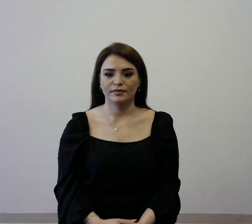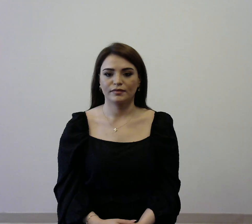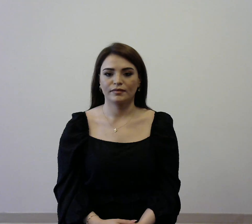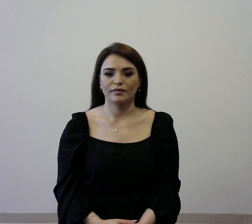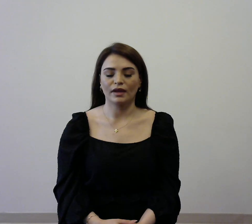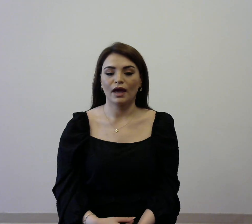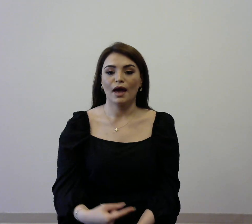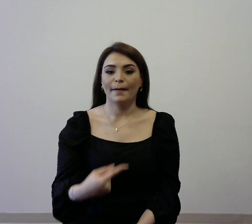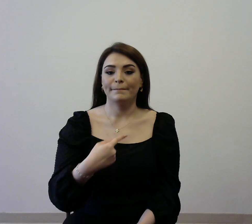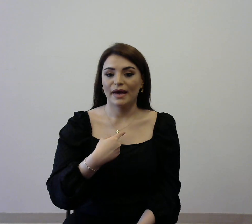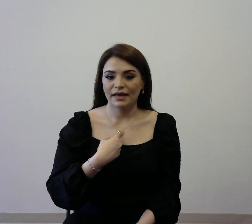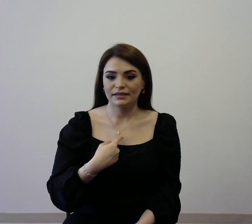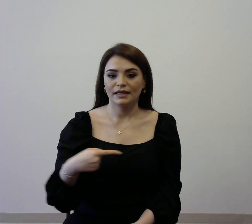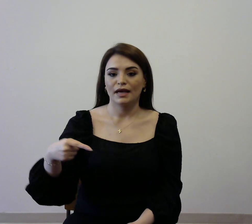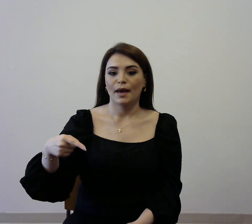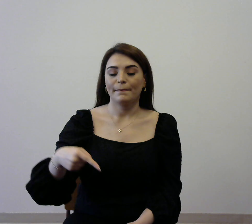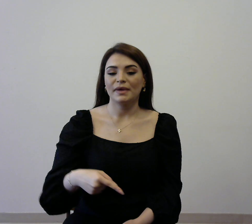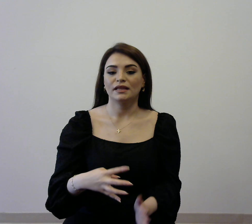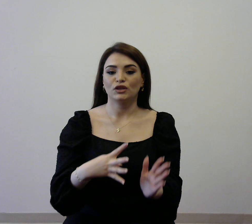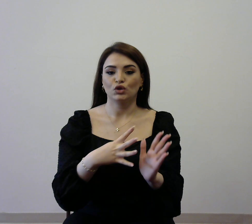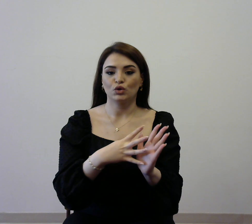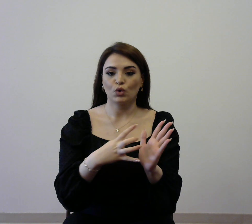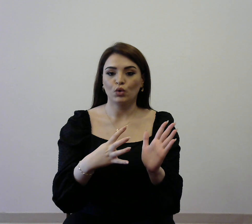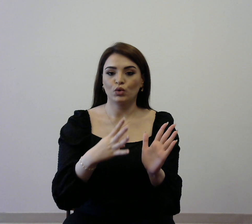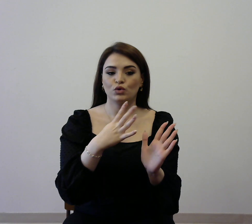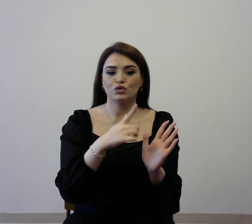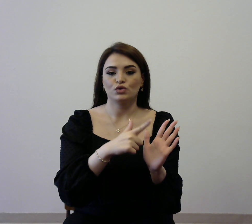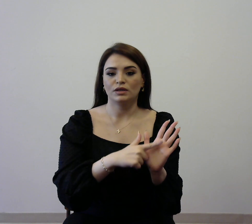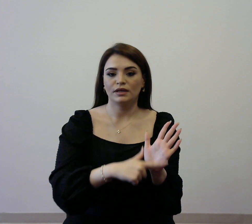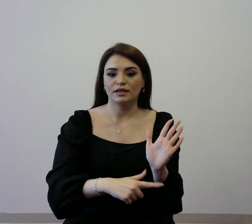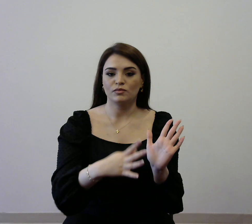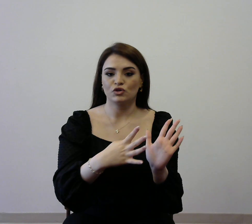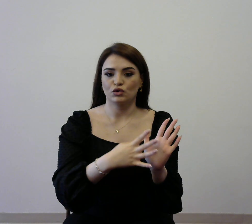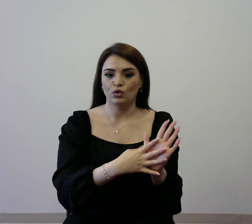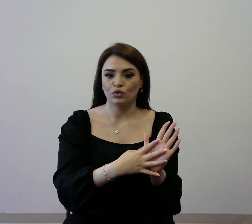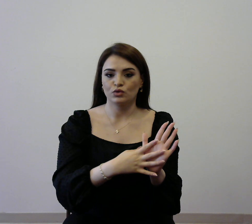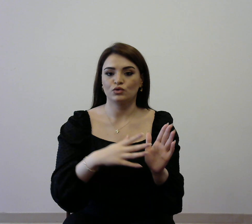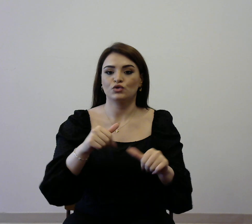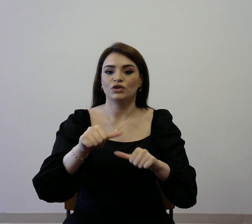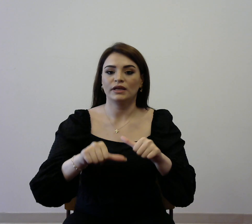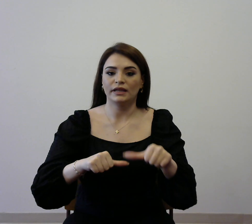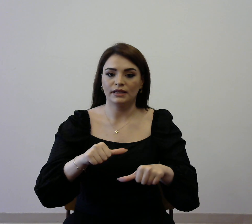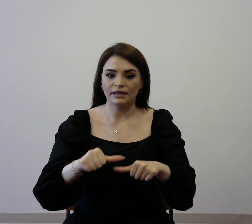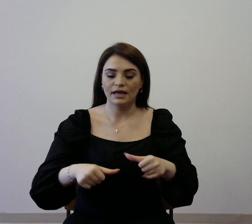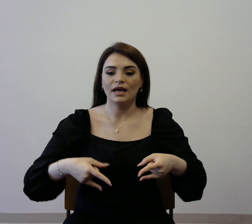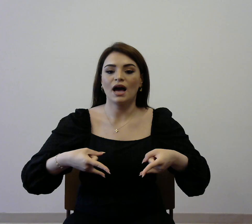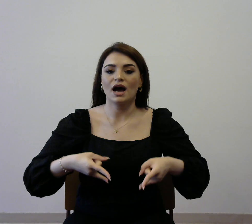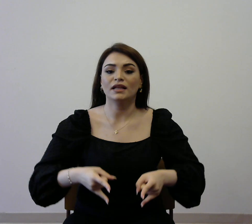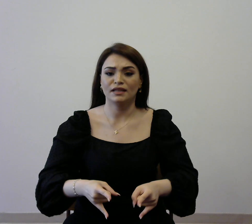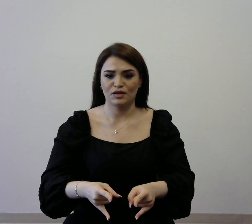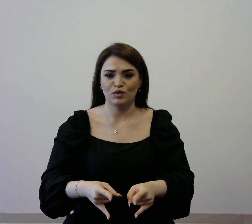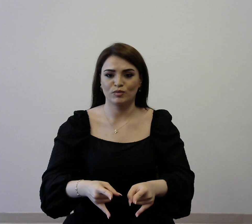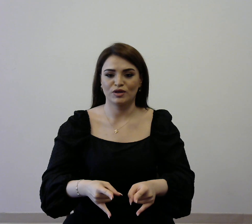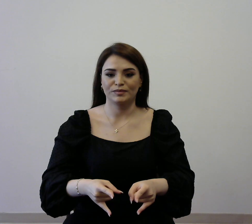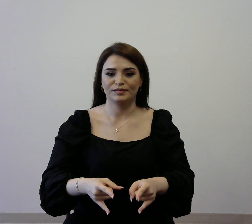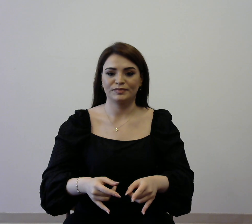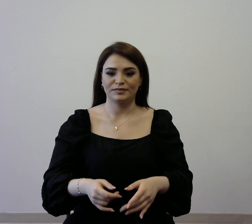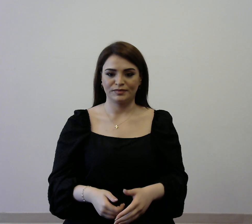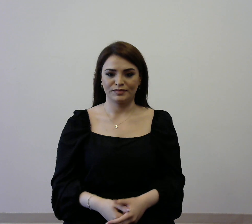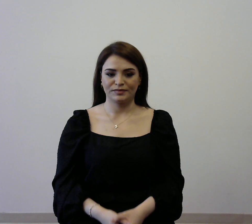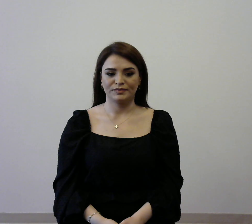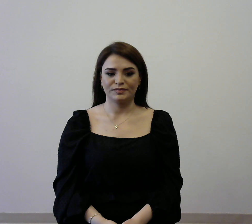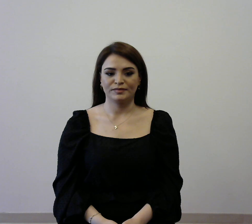Mən 1979-cu ildə anadan olmuşam